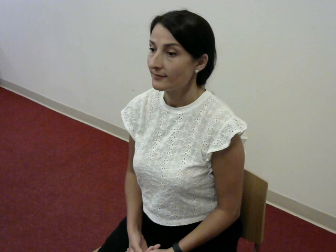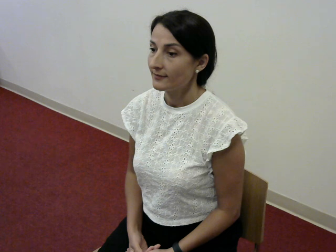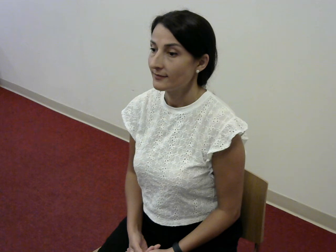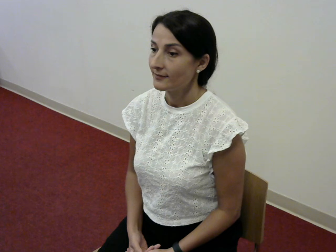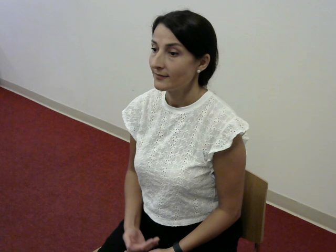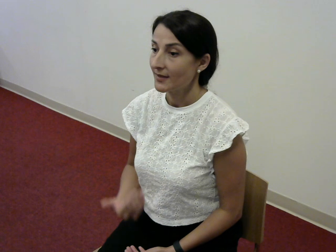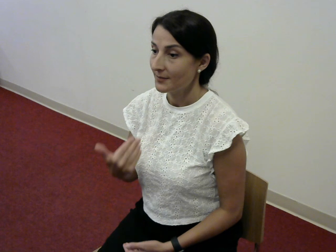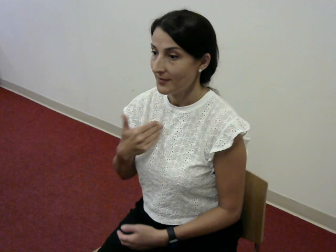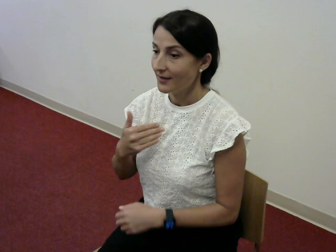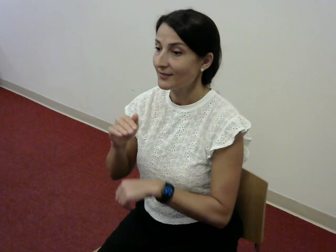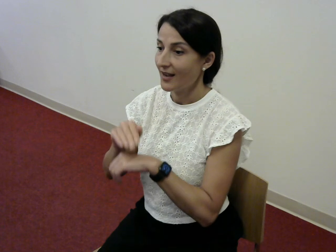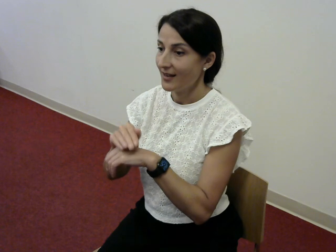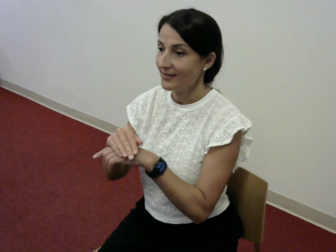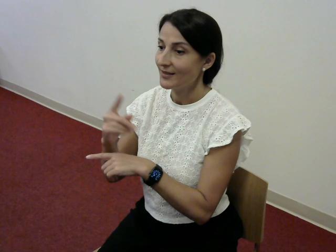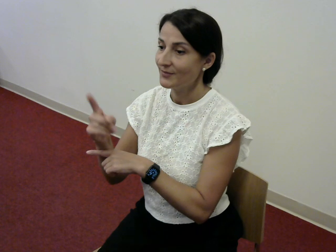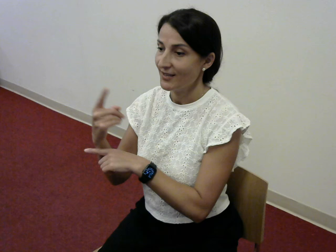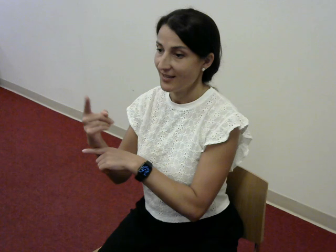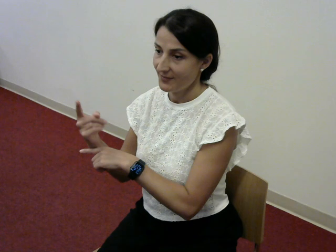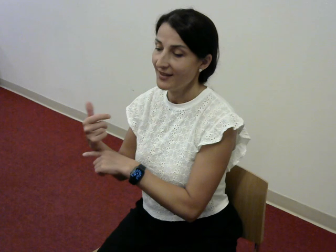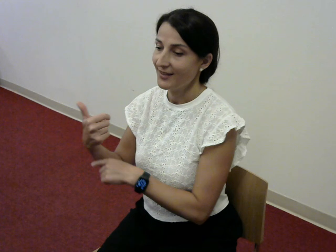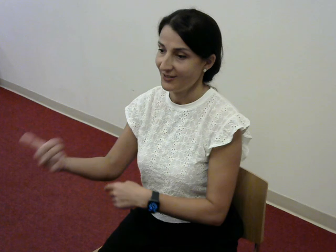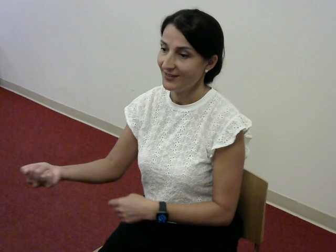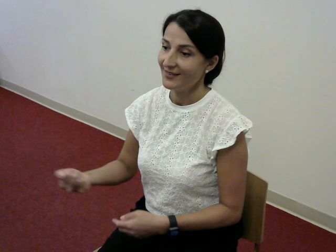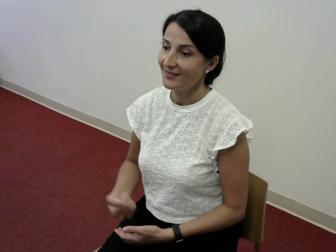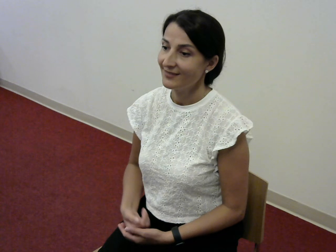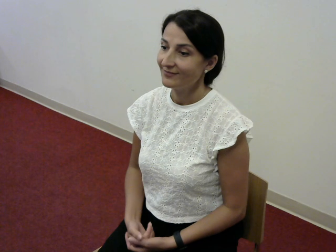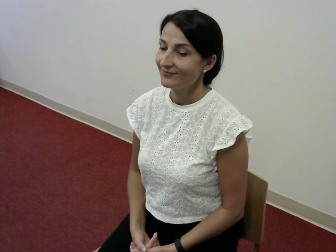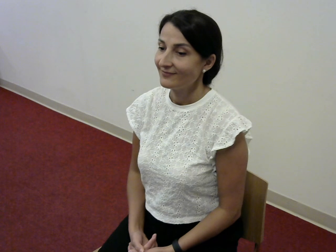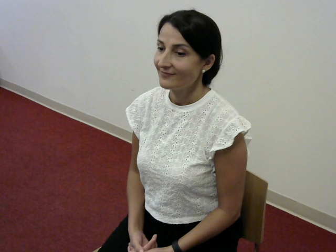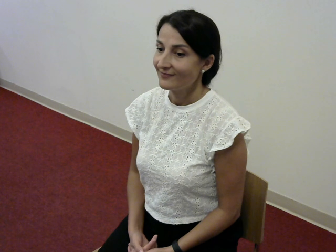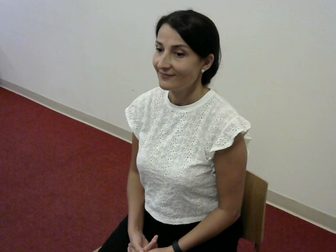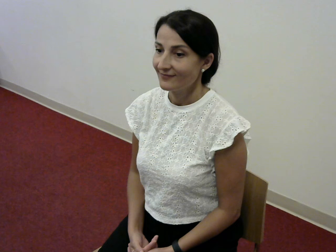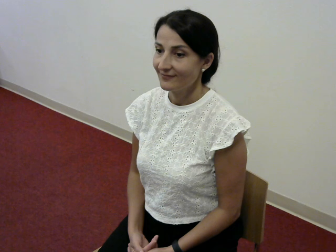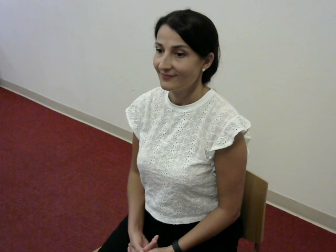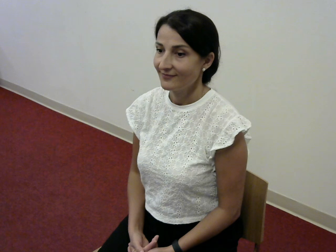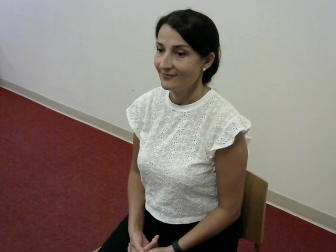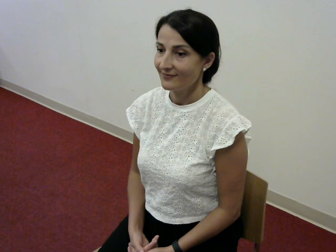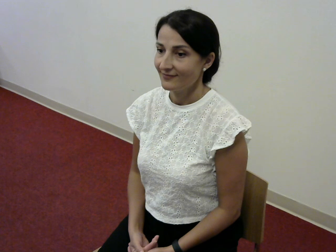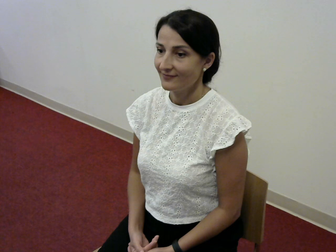Mən axşamlar gəzməyə çıxıram